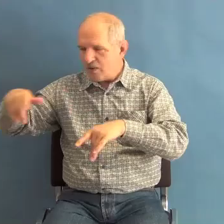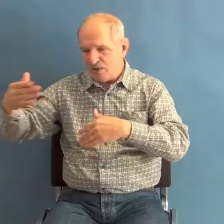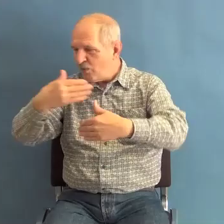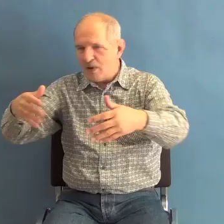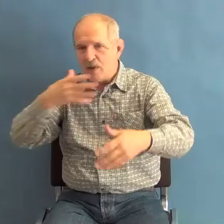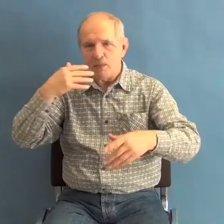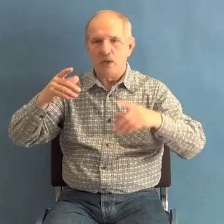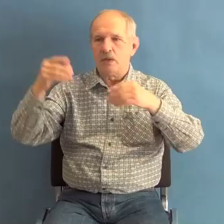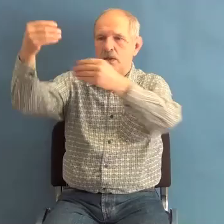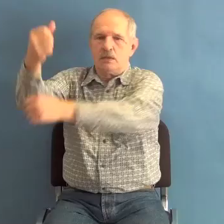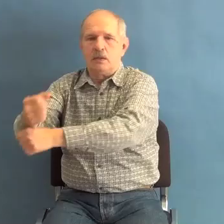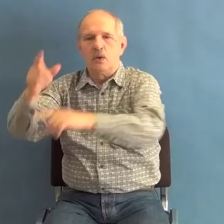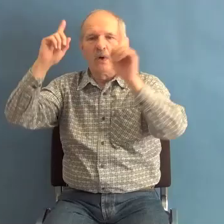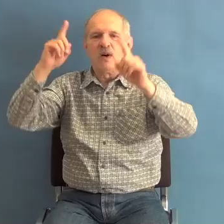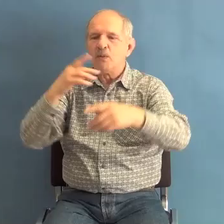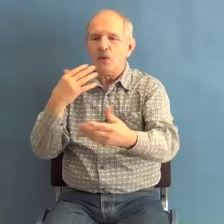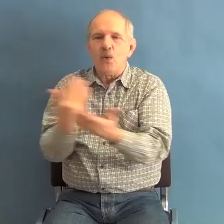Tam, gdzie nie ma barierek, stawia się znak.